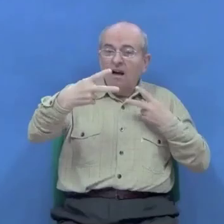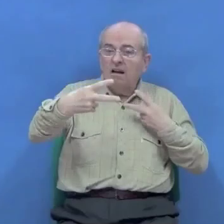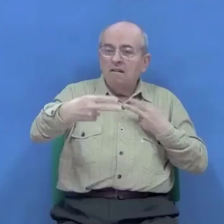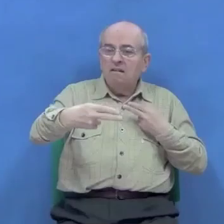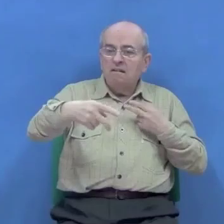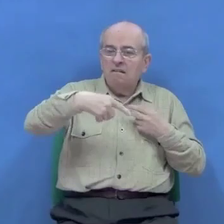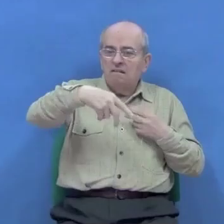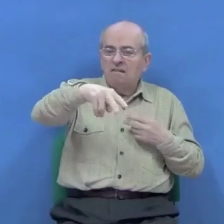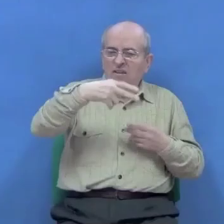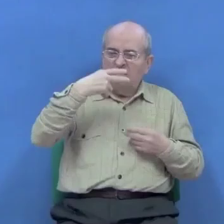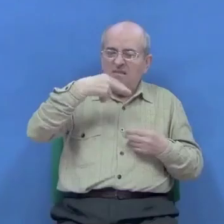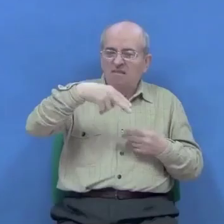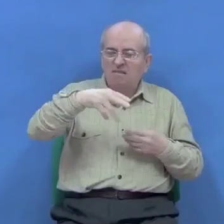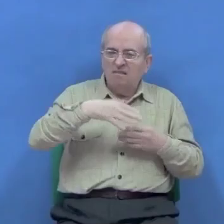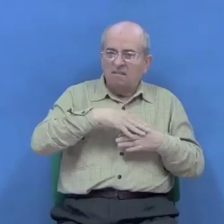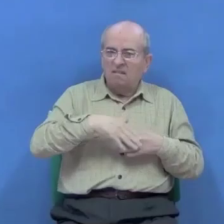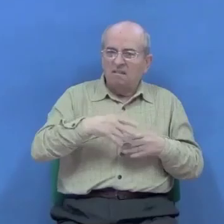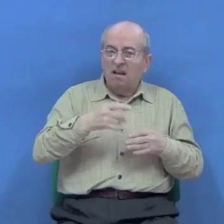Na odcinku plaży to widziałem.